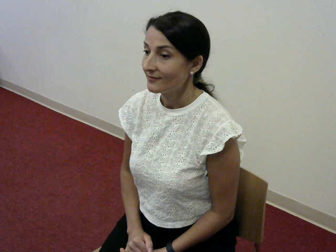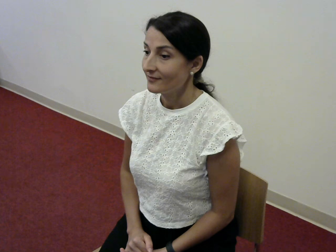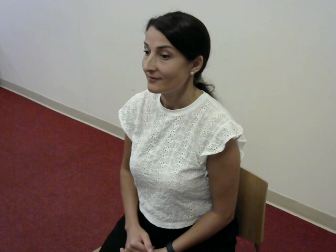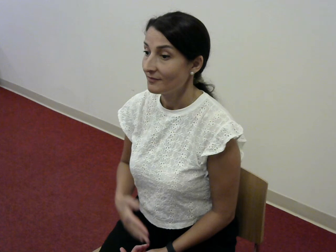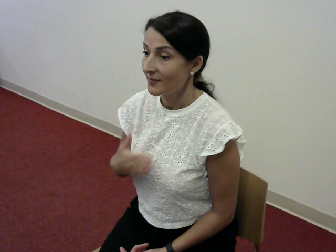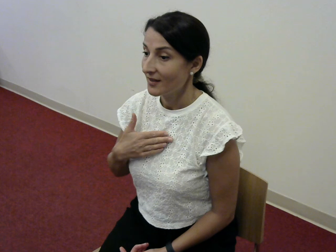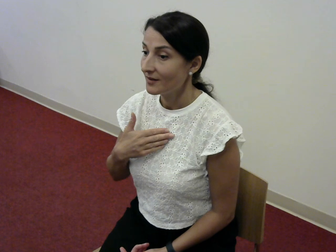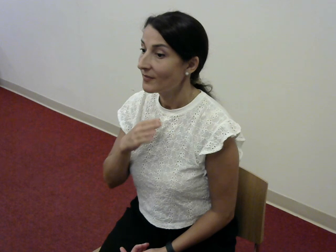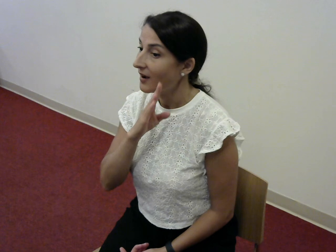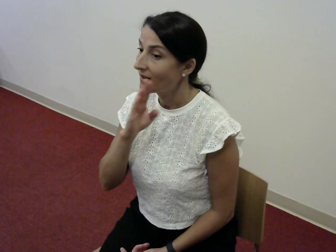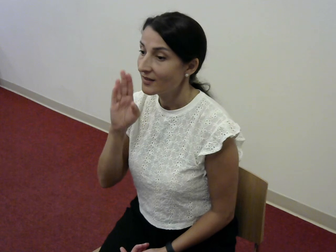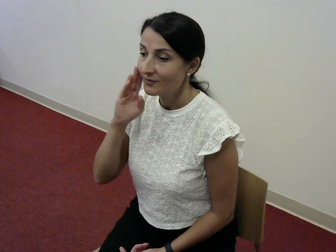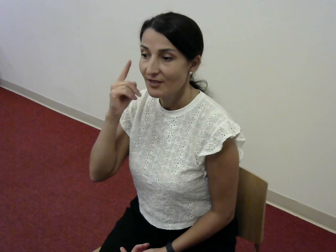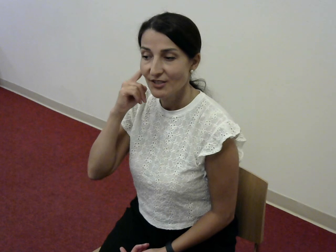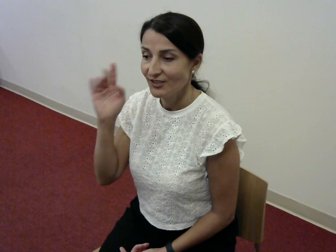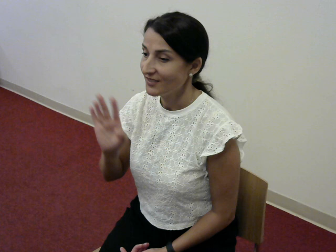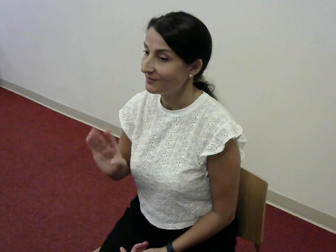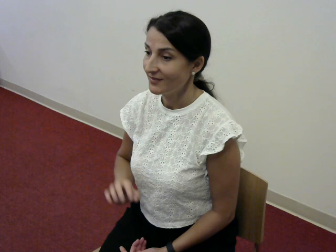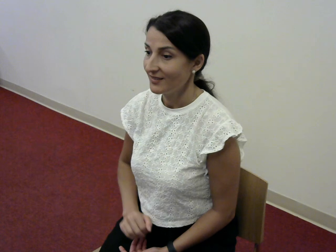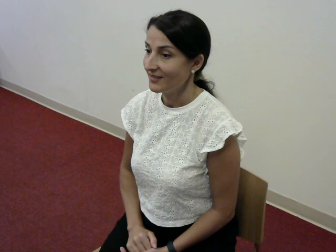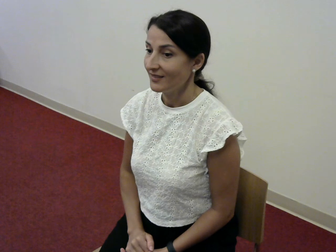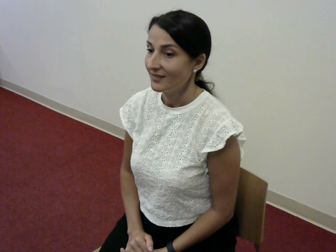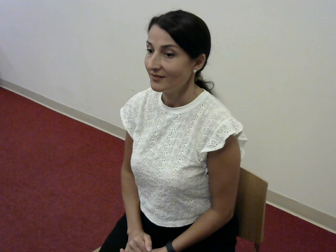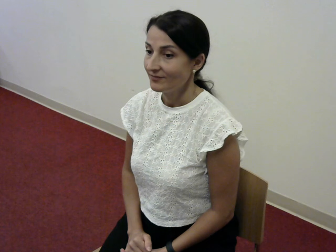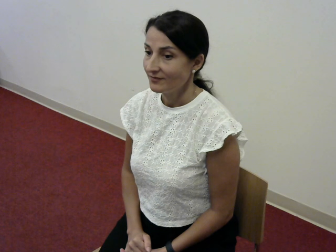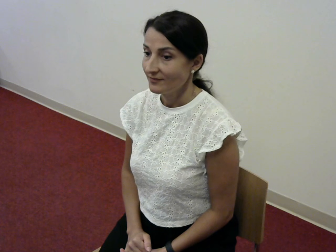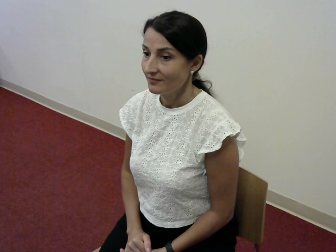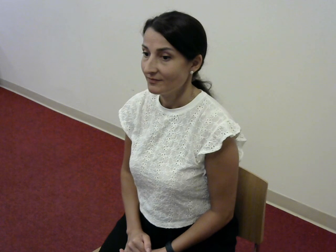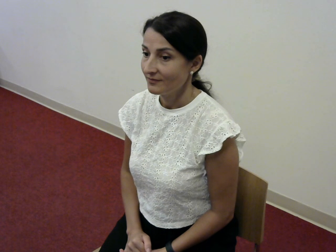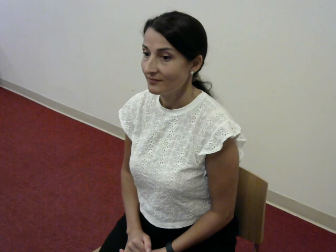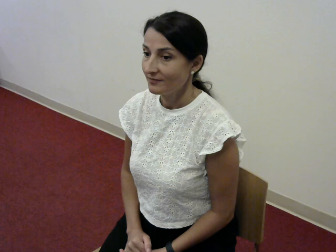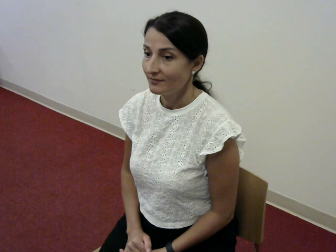Mənim anam eşitmir